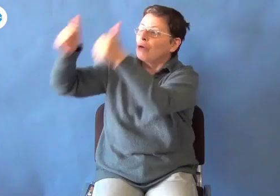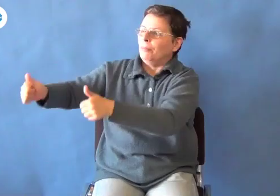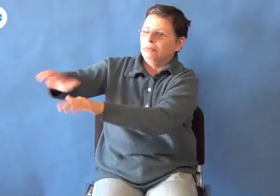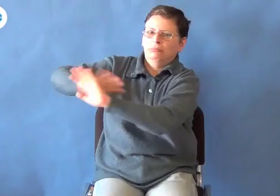Stop.